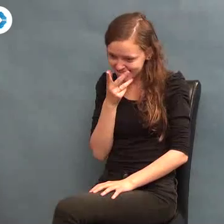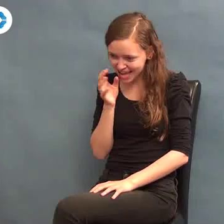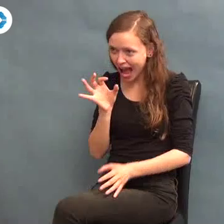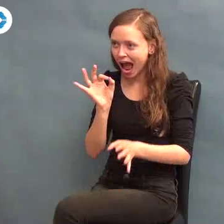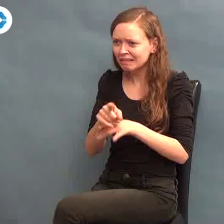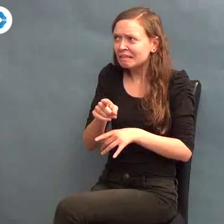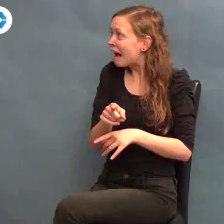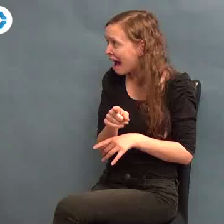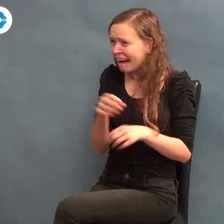Ptak go zobaczył, przestraszył się i zdenerwował.